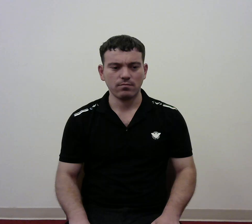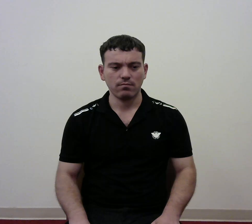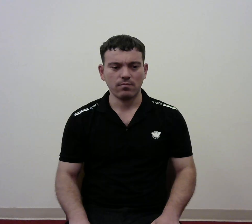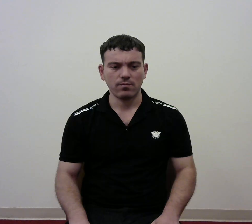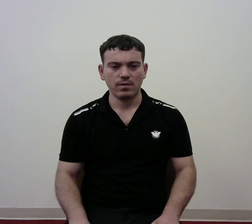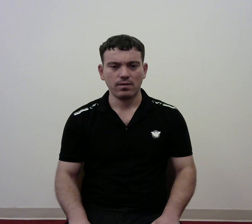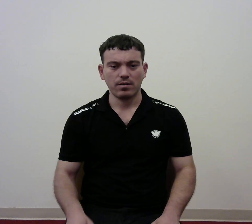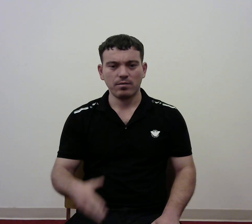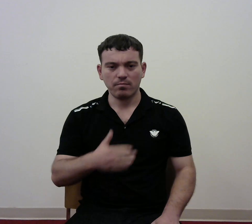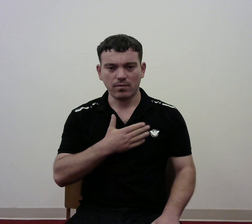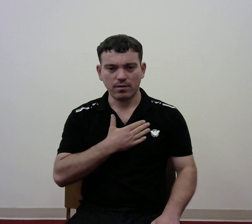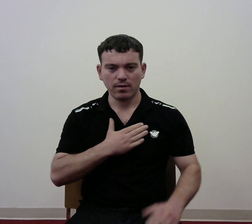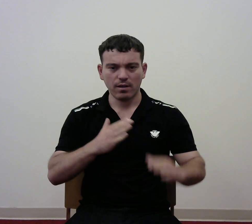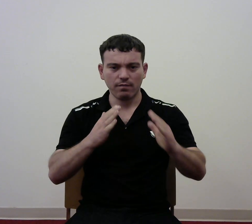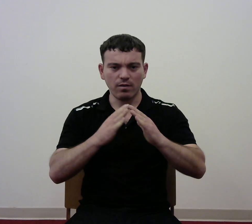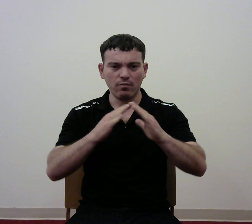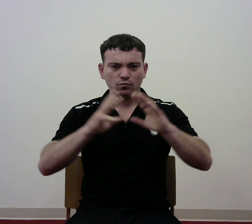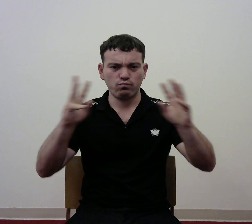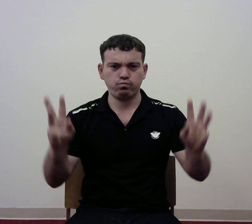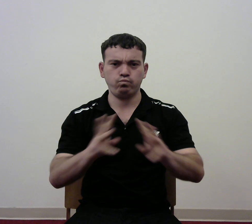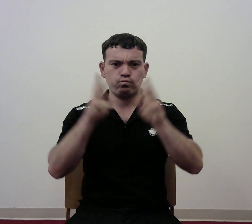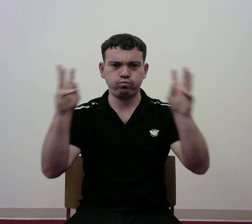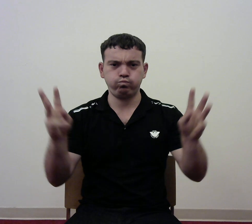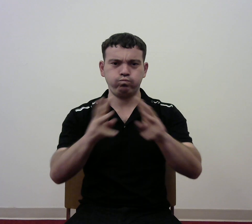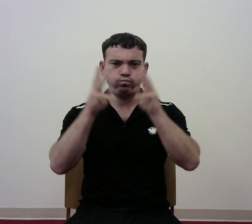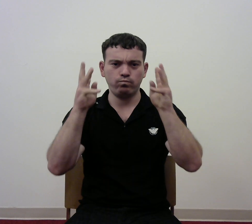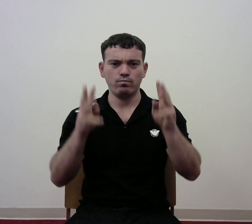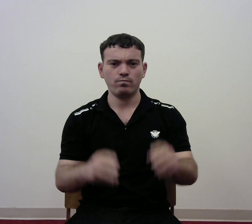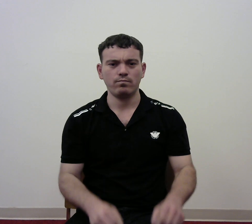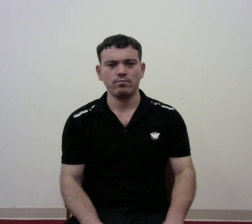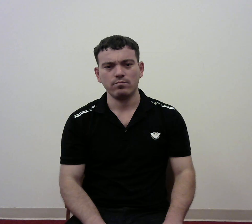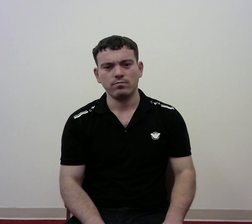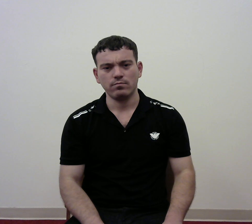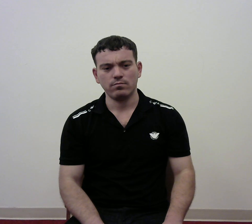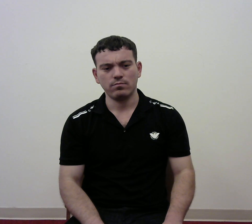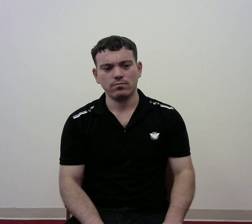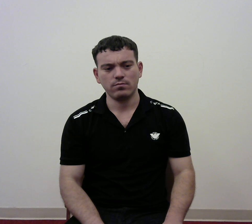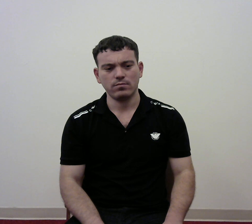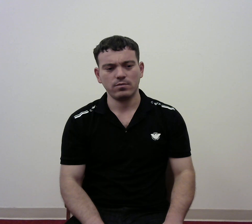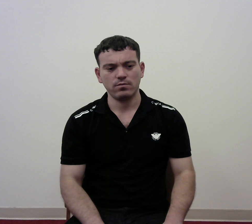Bizim evizim yanır